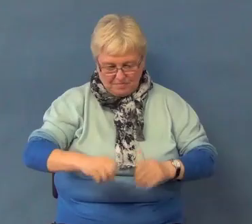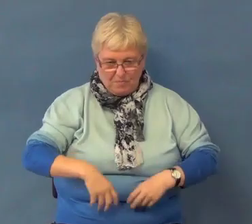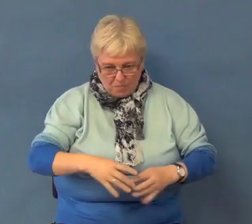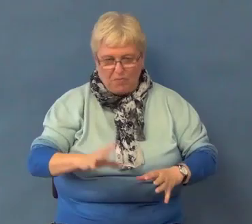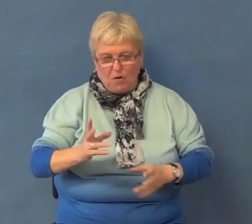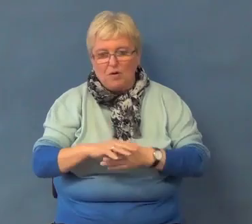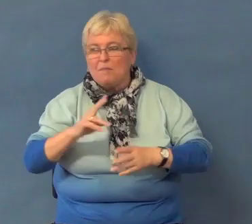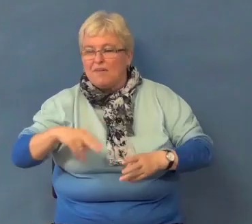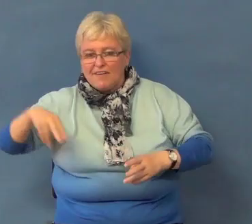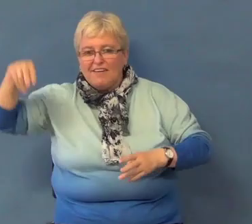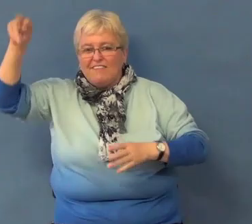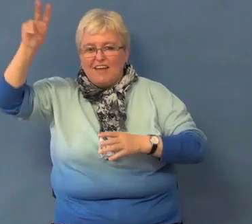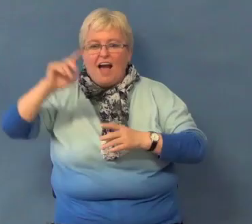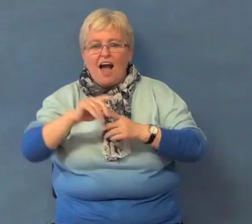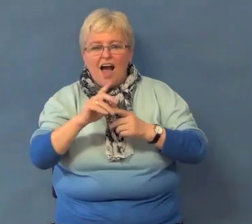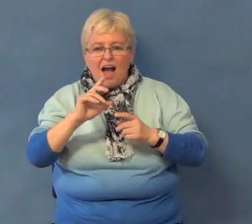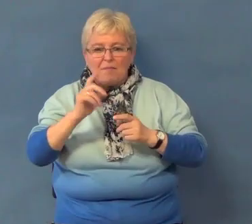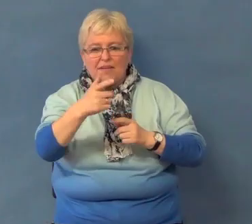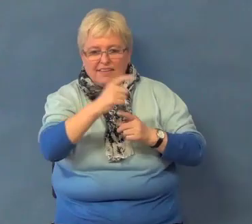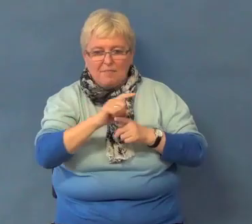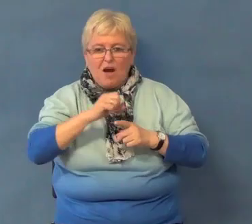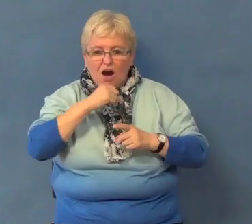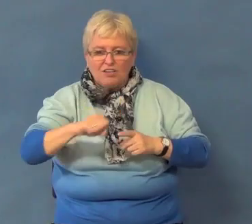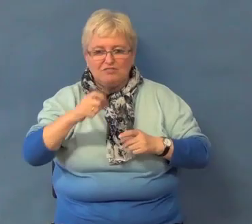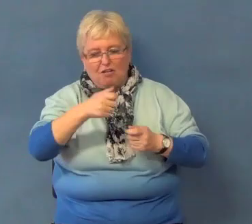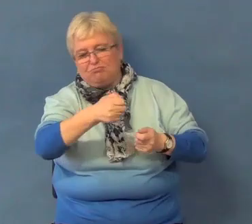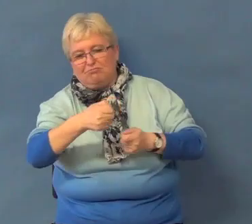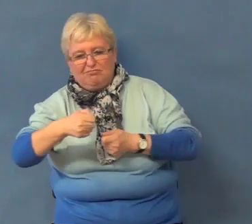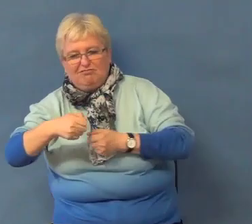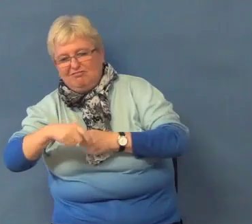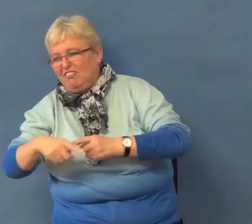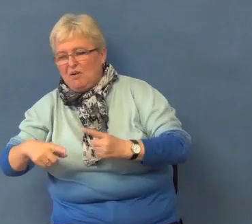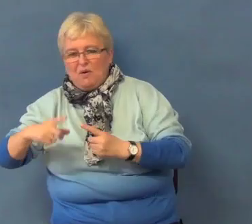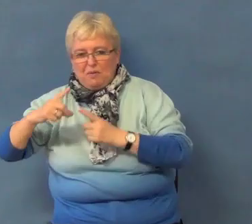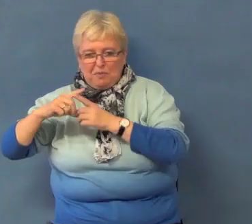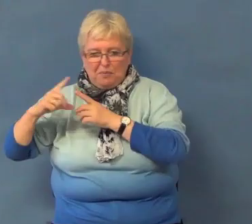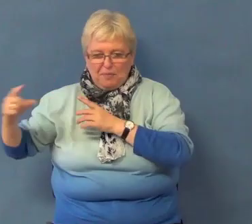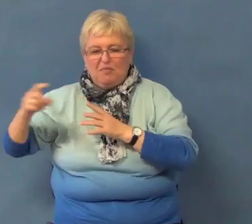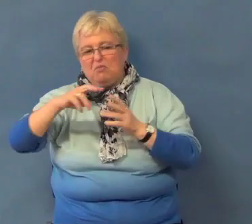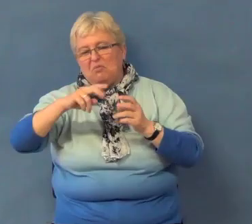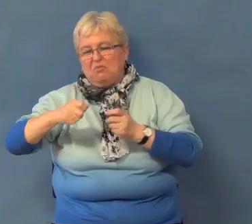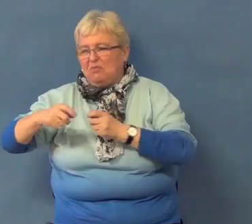Wrócił po drabinie na drzewo, a drugi pan ciągnął na sznurku kozę, ale idzie dalej.